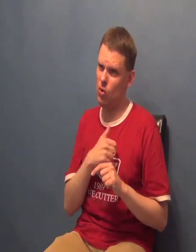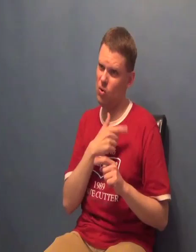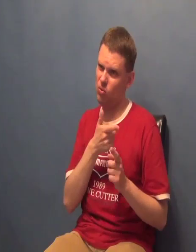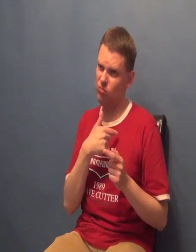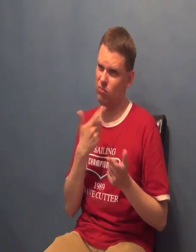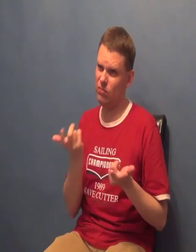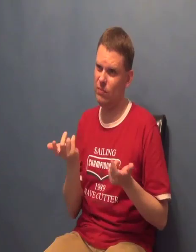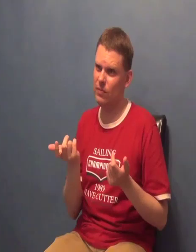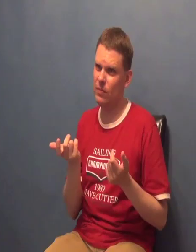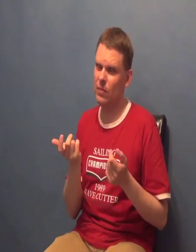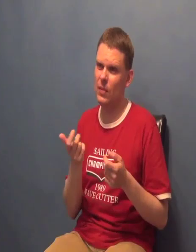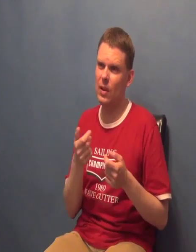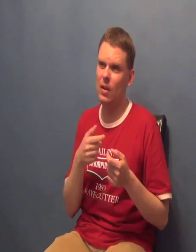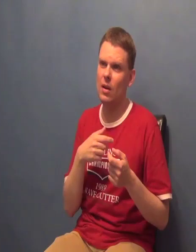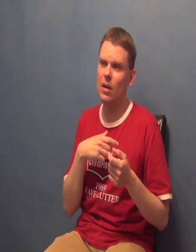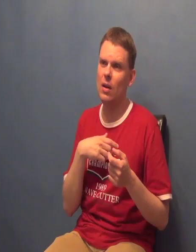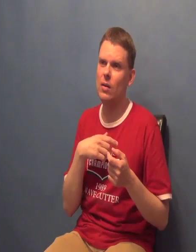Jesteśmy umówieni...